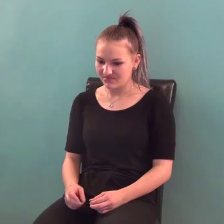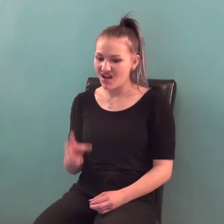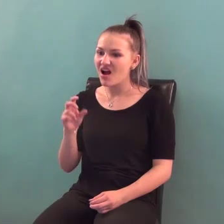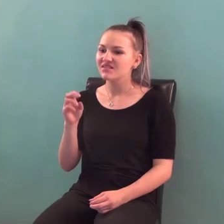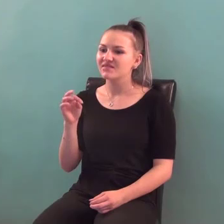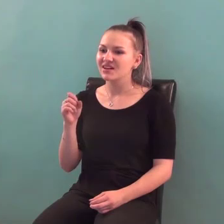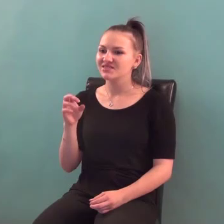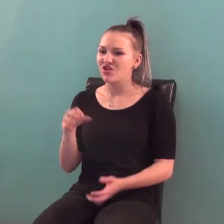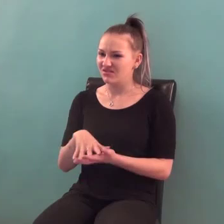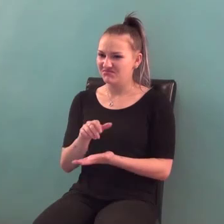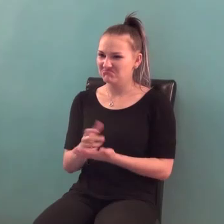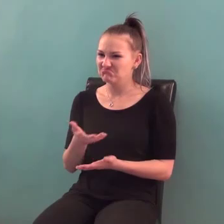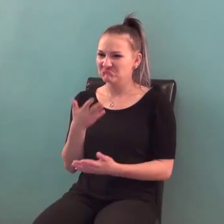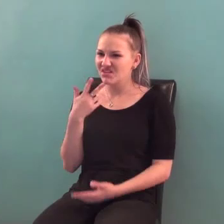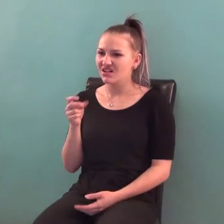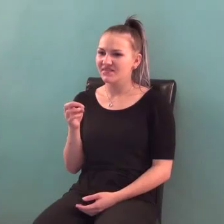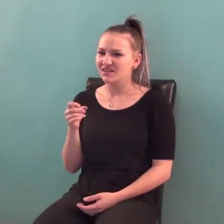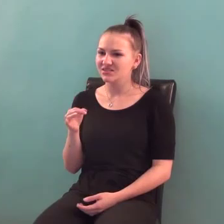Coś nie jest zniszczone, katastrofa.